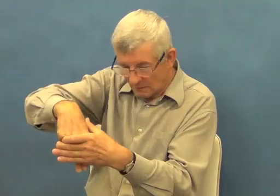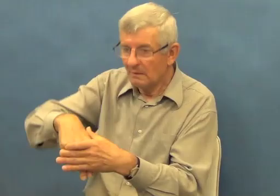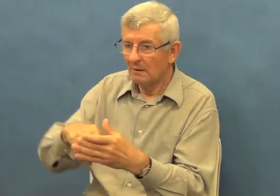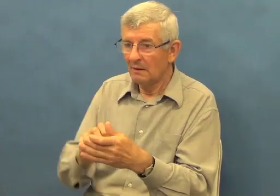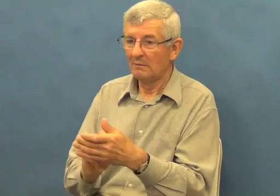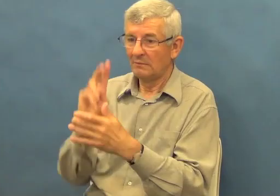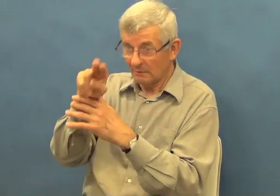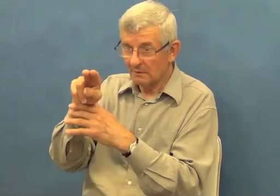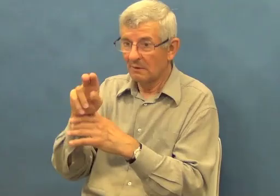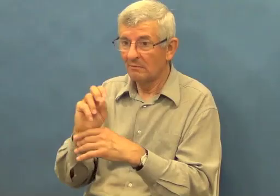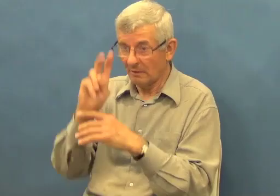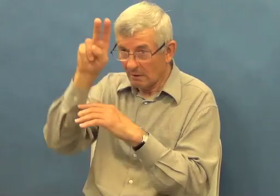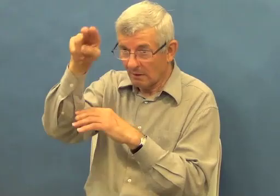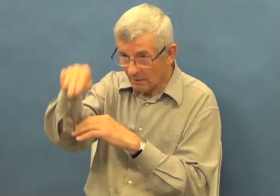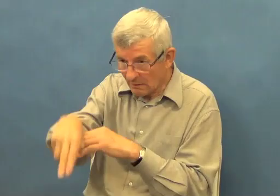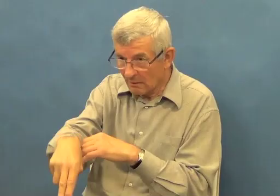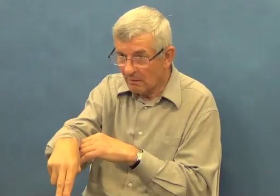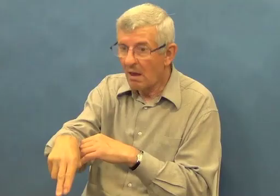Żaba wypełza z kuli i wyskakuje.